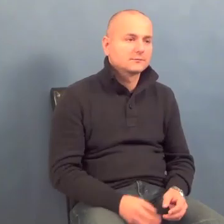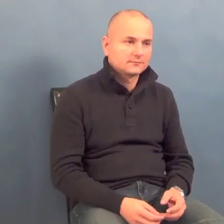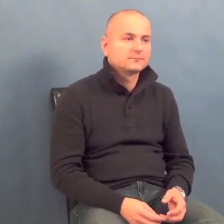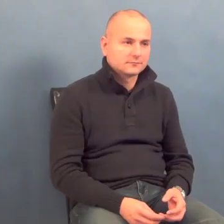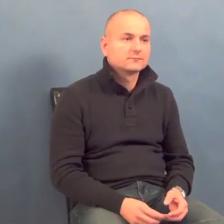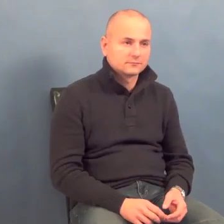Tak, tak.